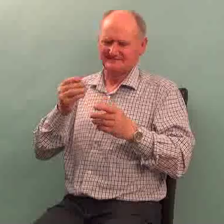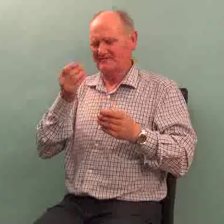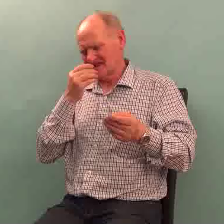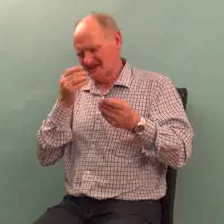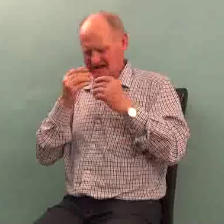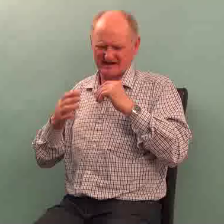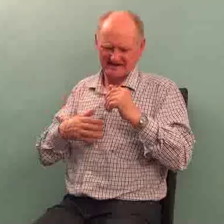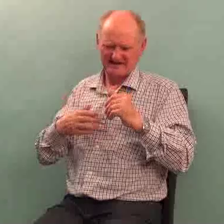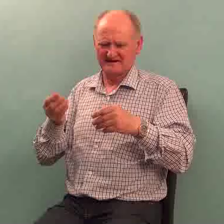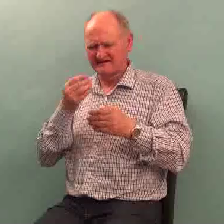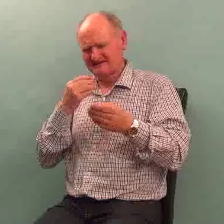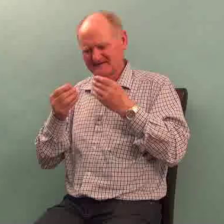Mają jedzenie.